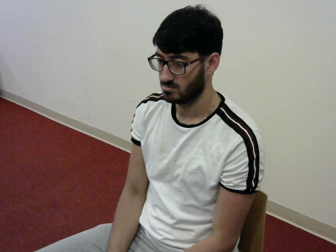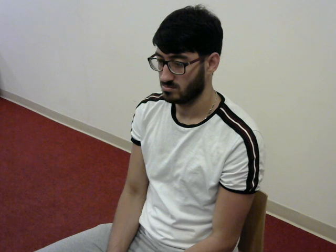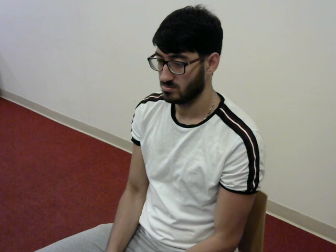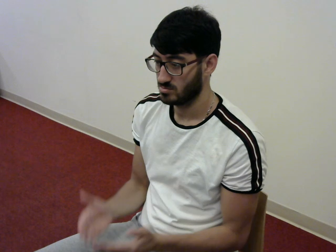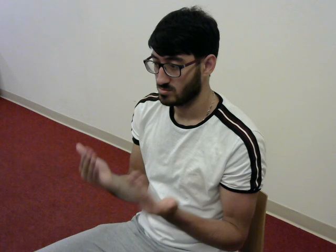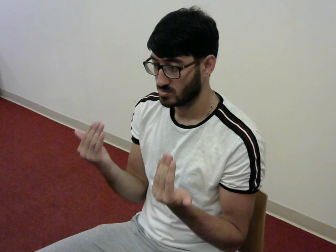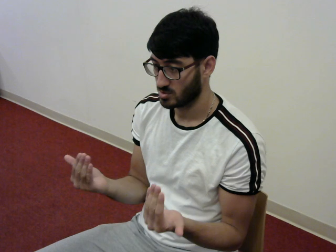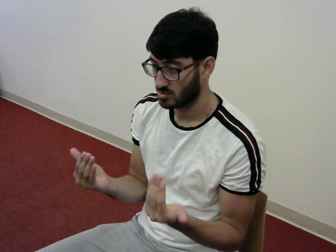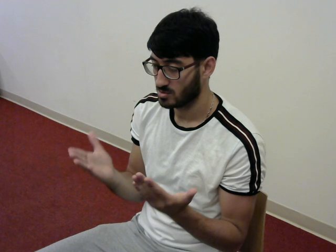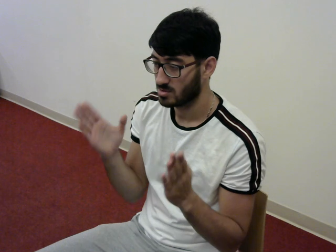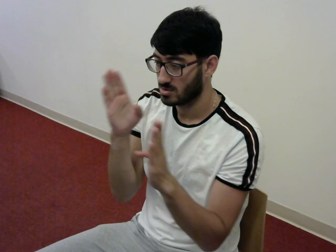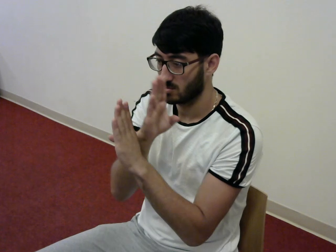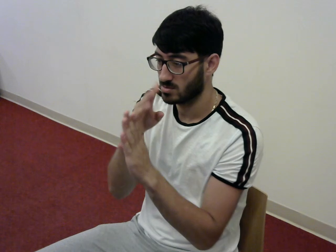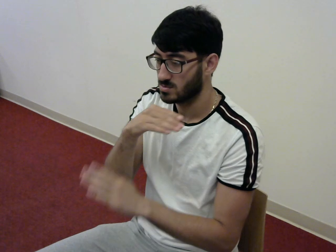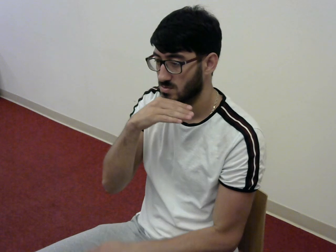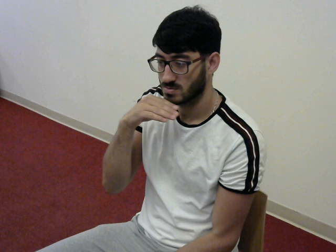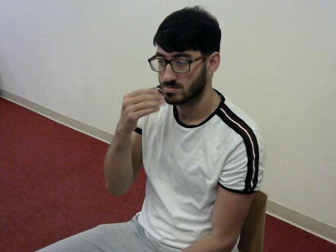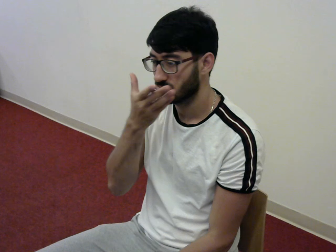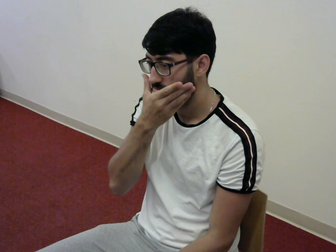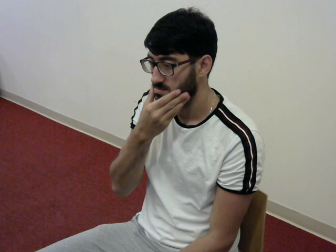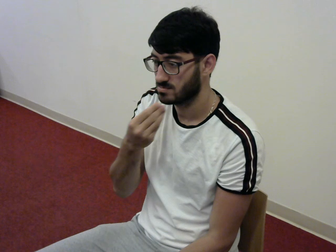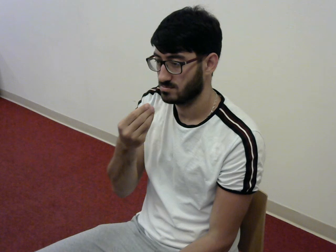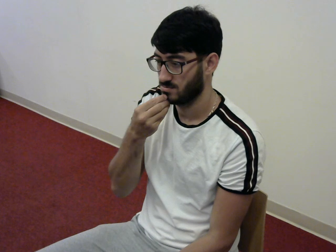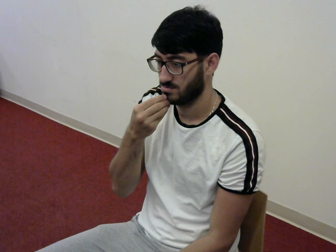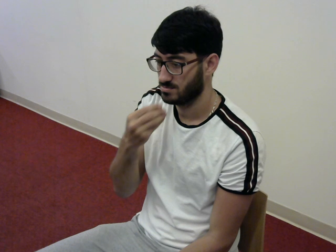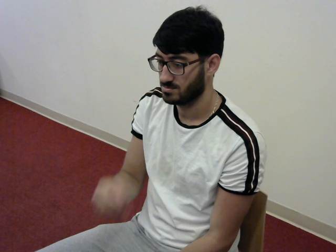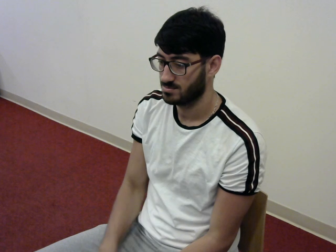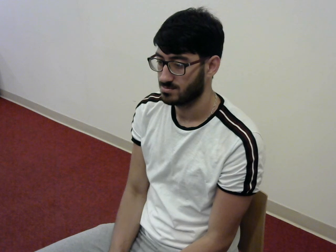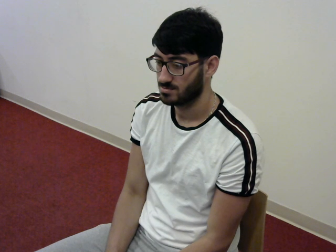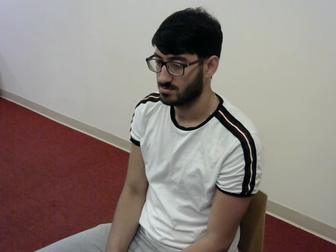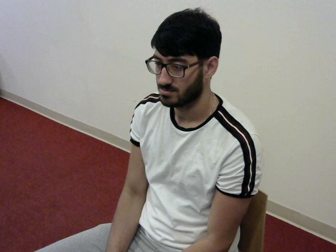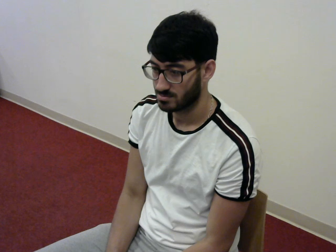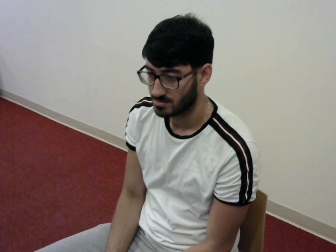Bu gün hava çox gözəldir